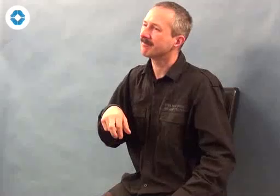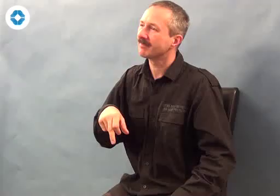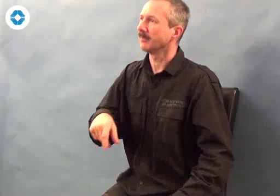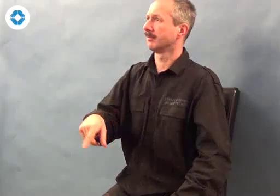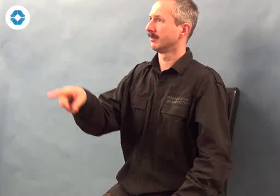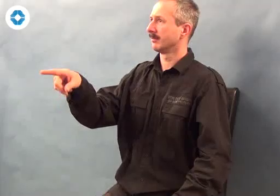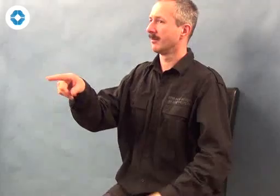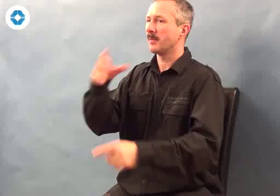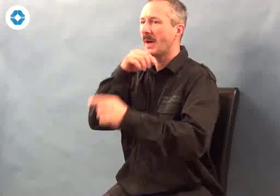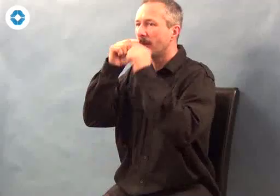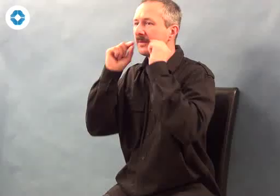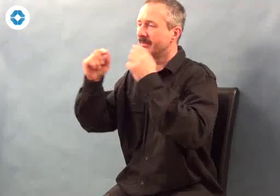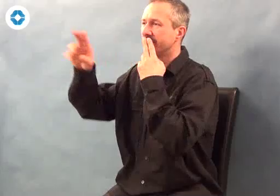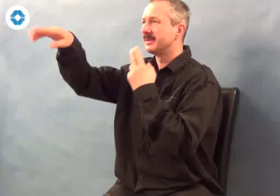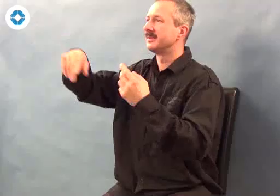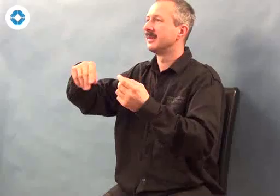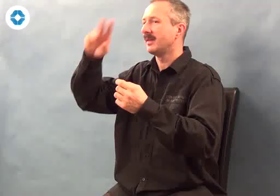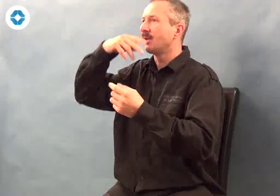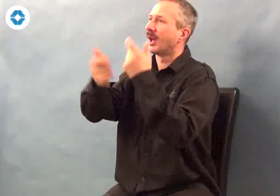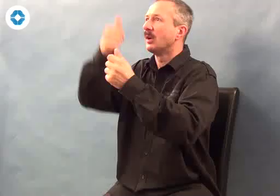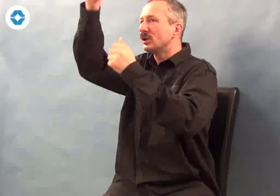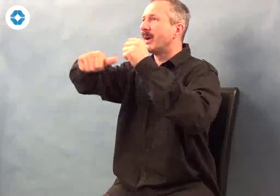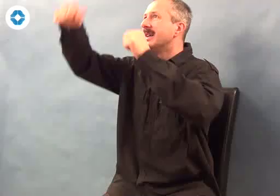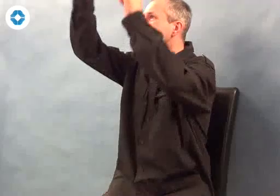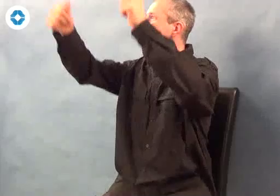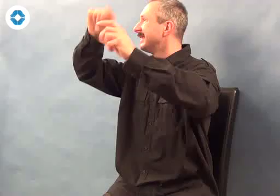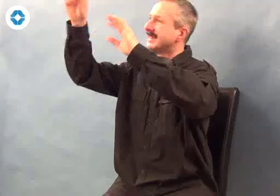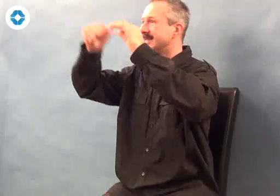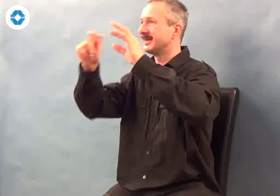Nagle zauważa, że Charlie Chaplin, tata, wstawia szybę.